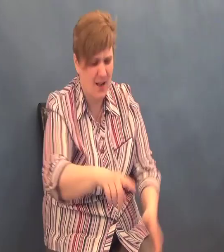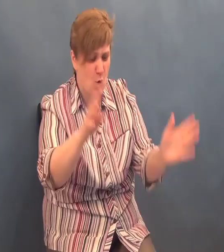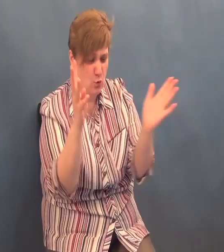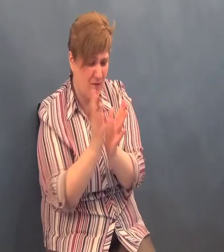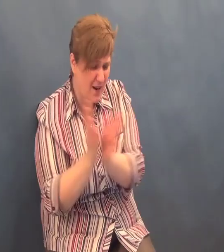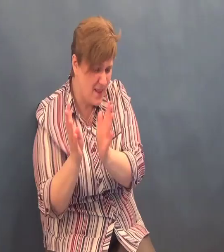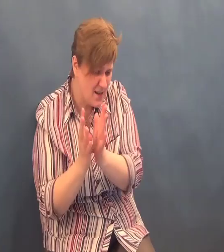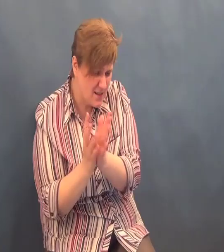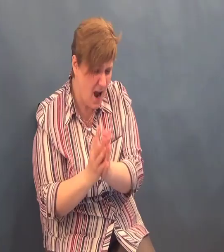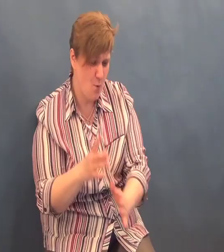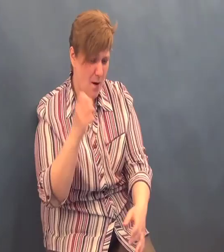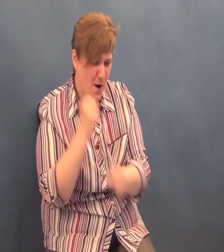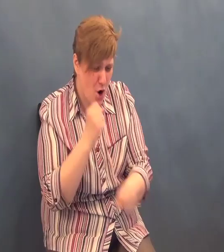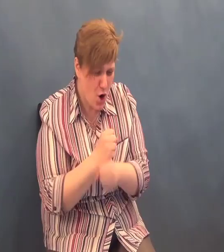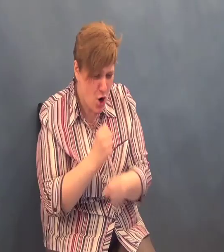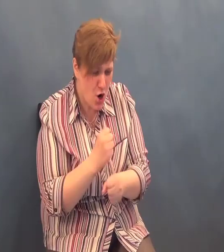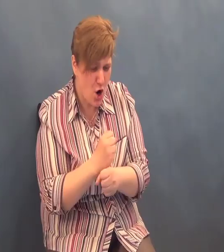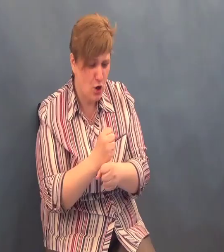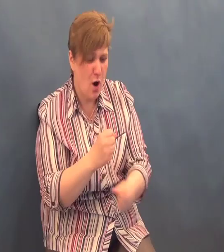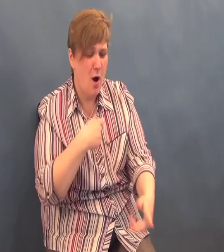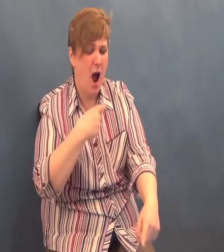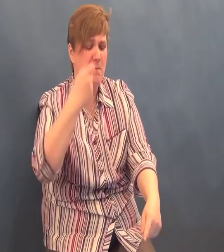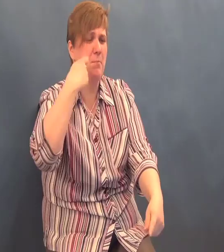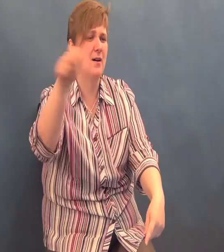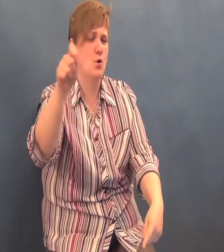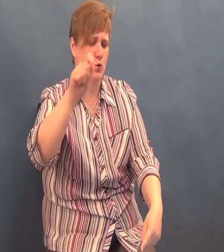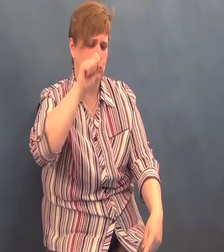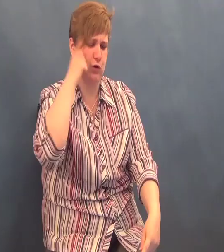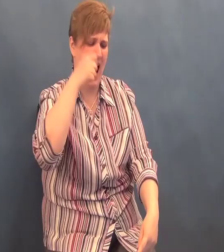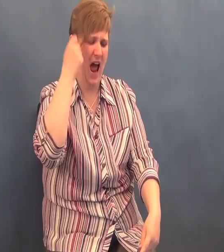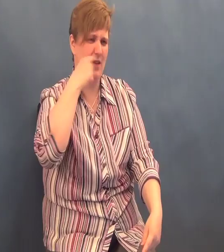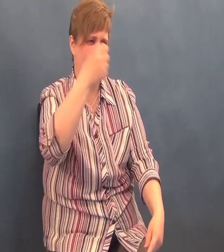Dziewiętnastego praca, a potem wyjeżdżam do dziadka.